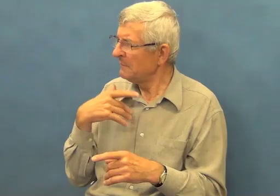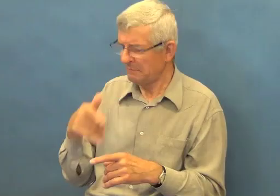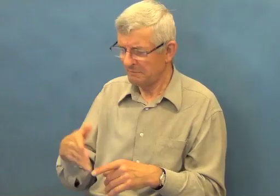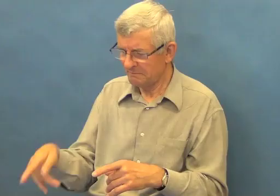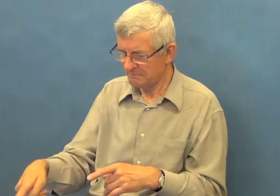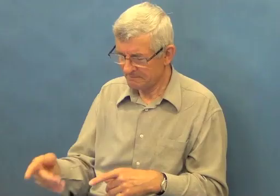Następnie.